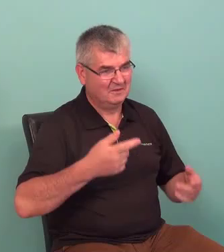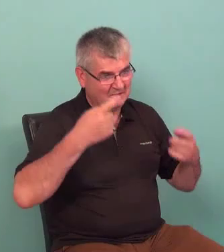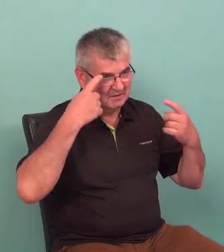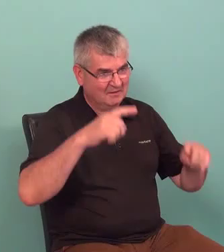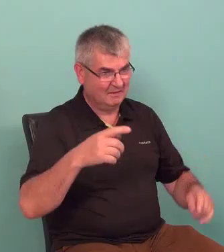Krowy.